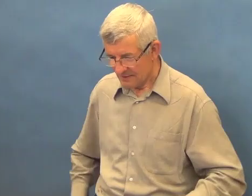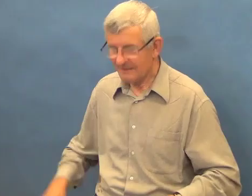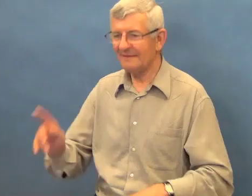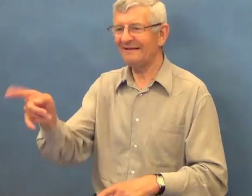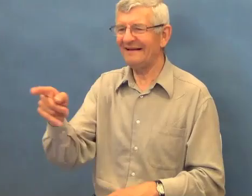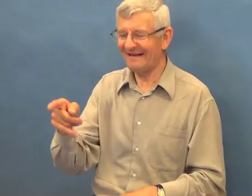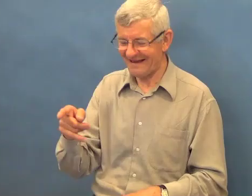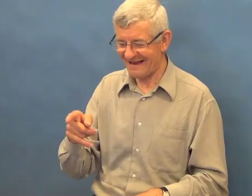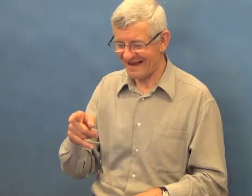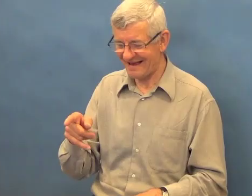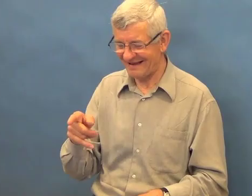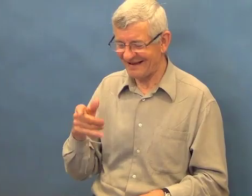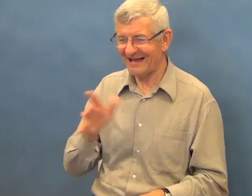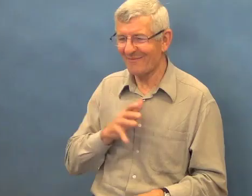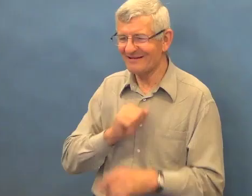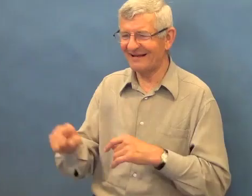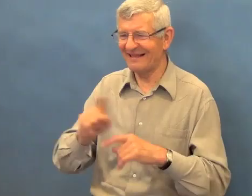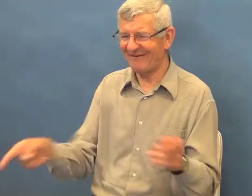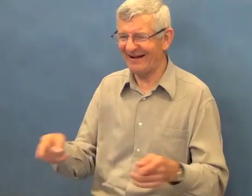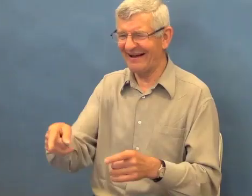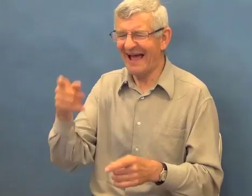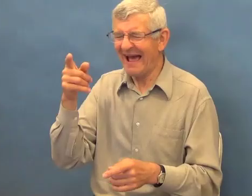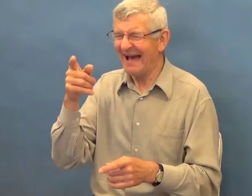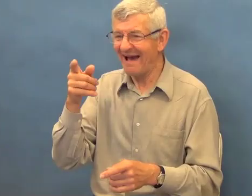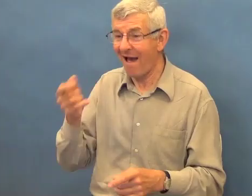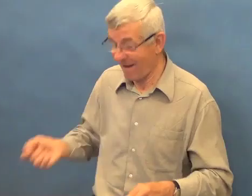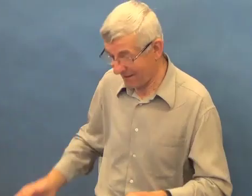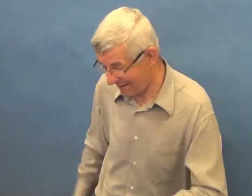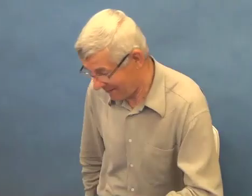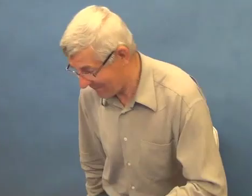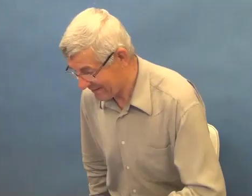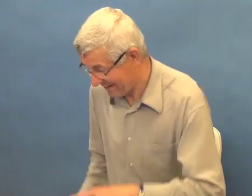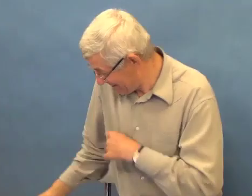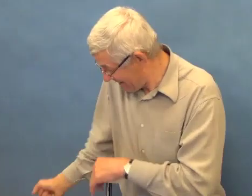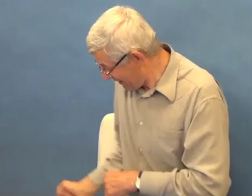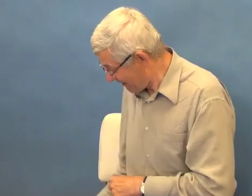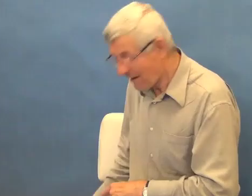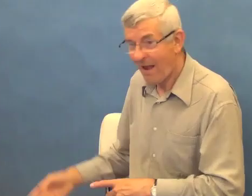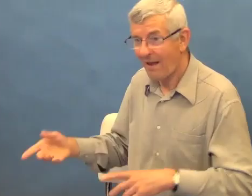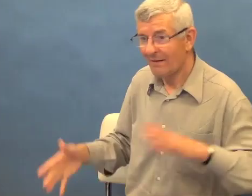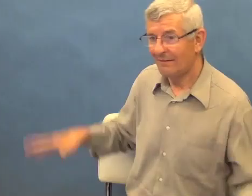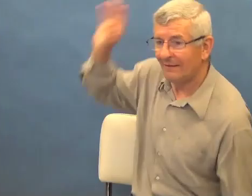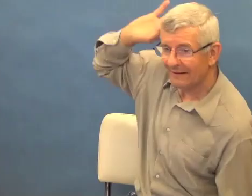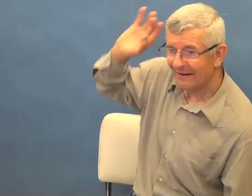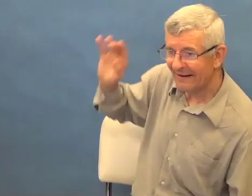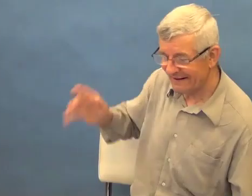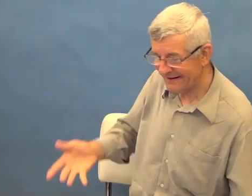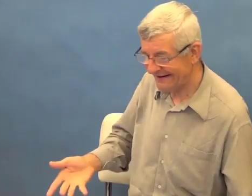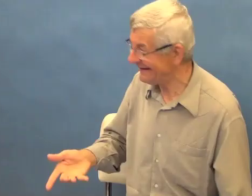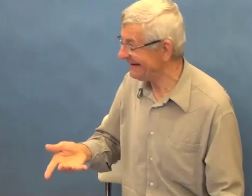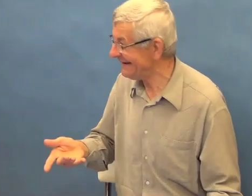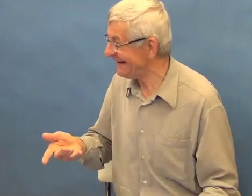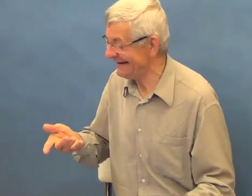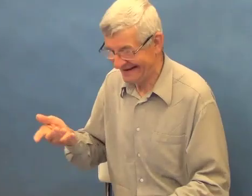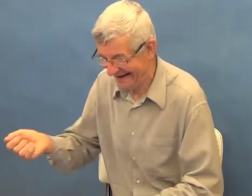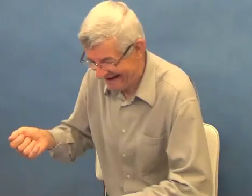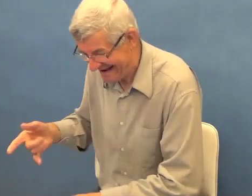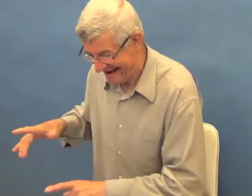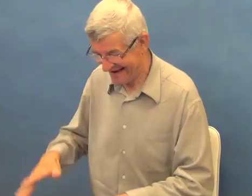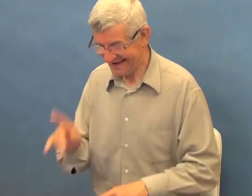To jest niebezpiecznie, tak nie wolno piłować, bo jak tak spiłujesz to możesz się wywalić.